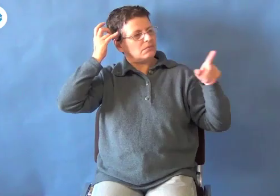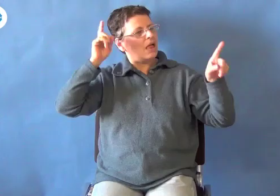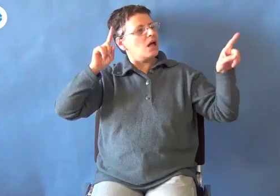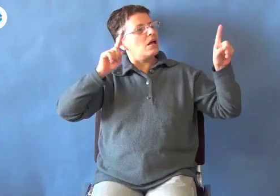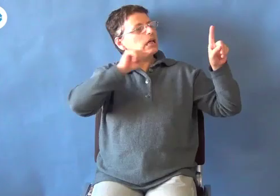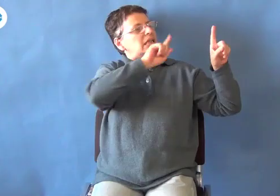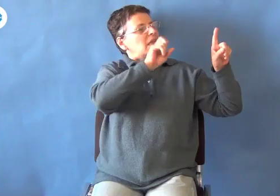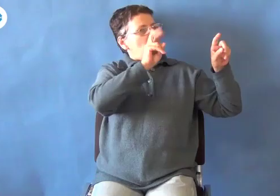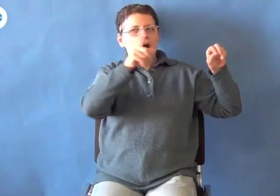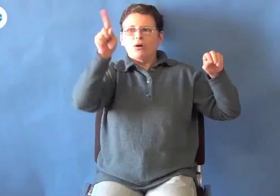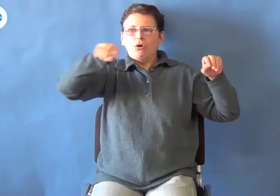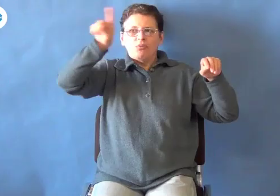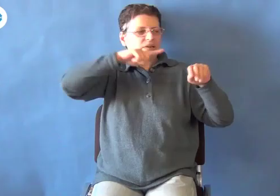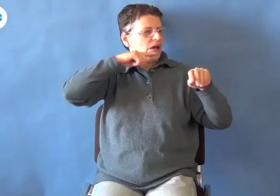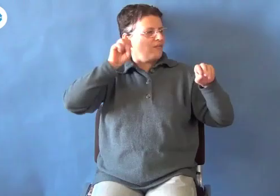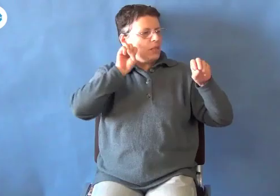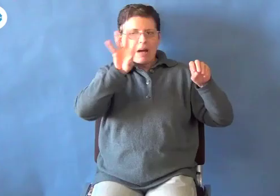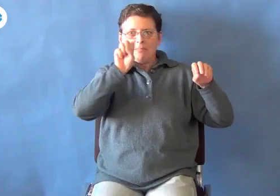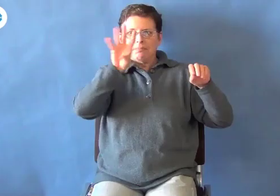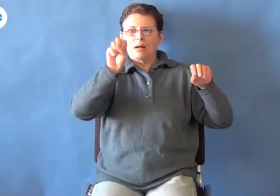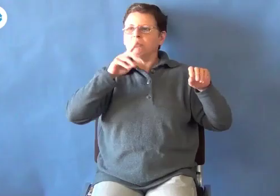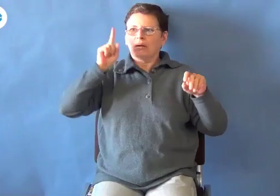Okrągły czerwony znak z mrugającym światłem.